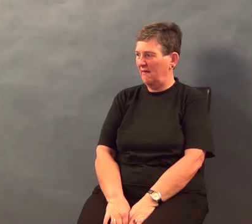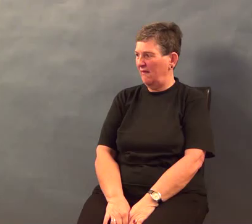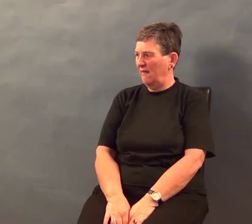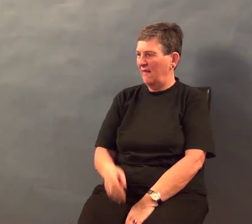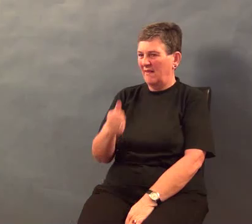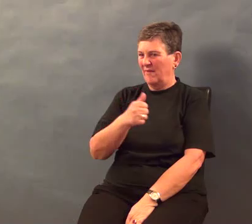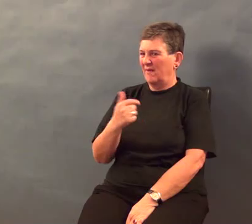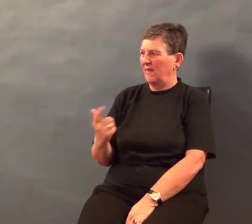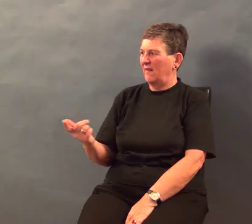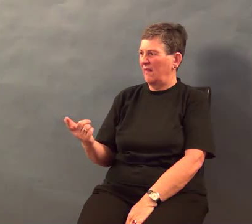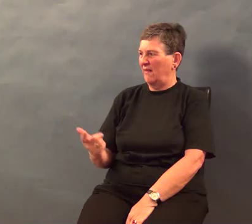Jedno i drugie, tak?